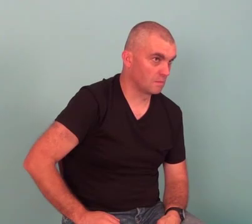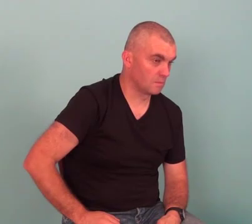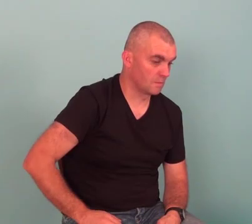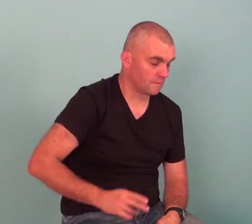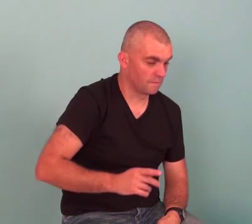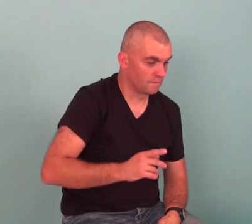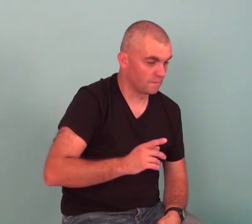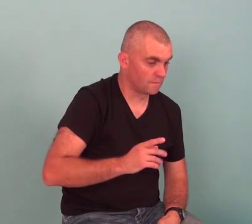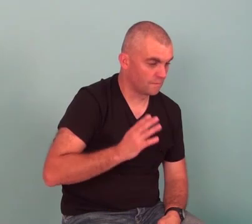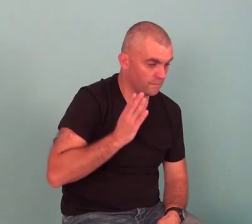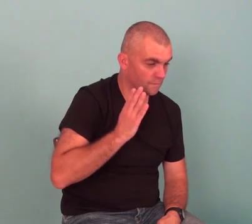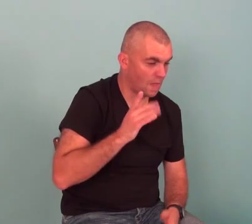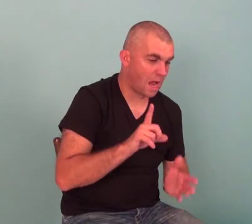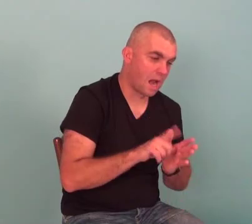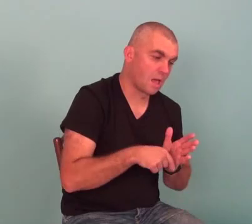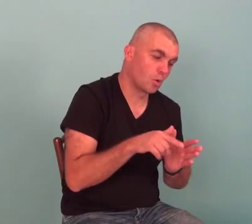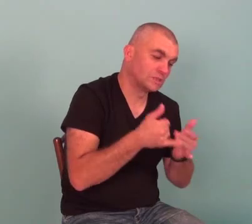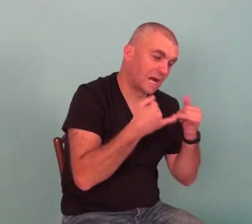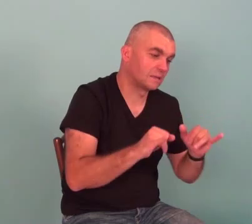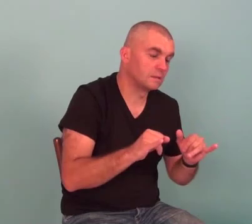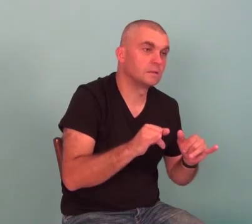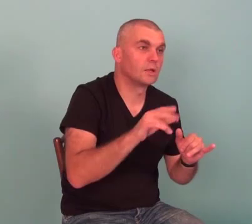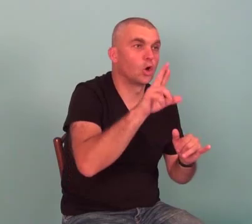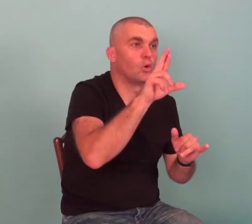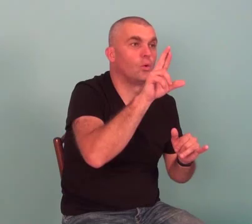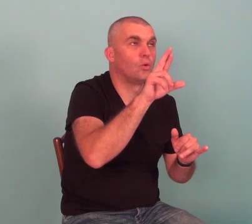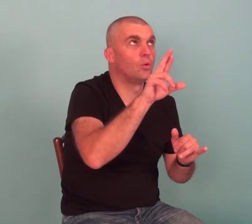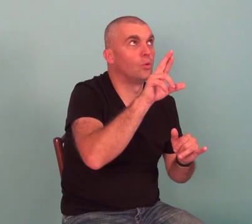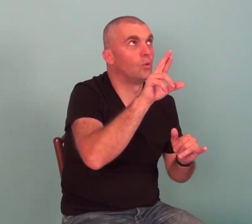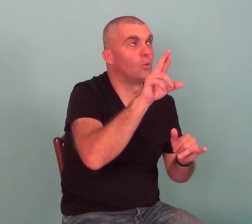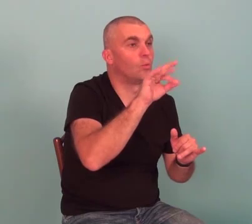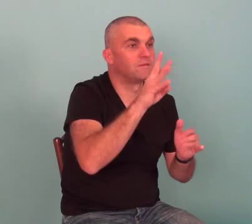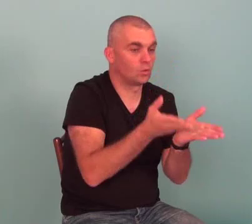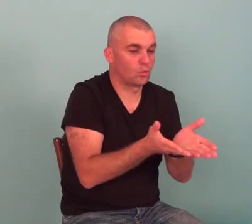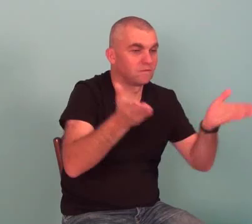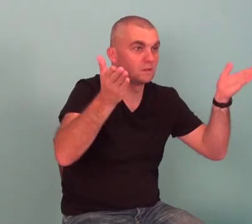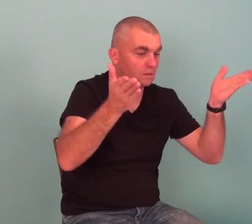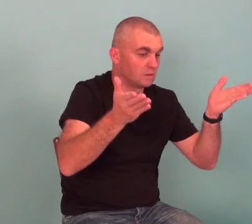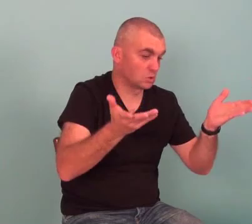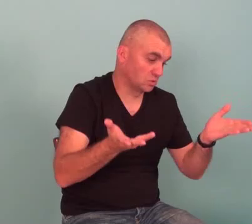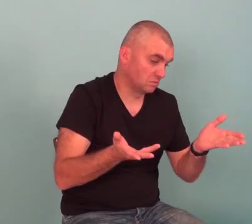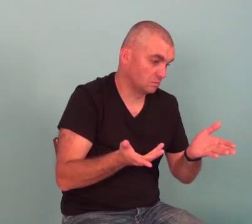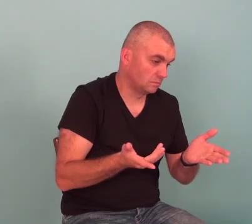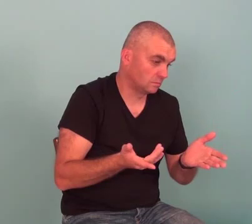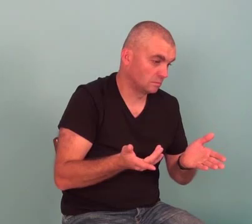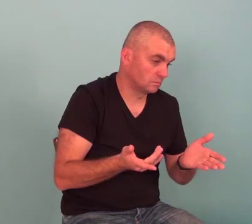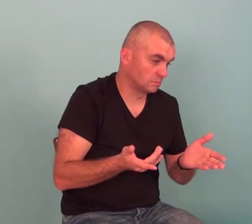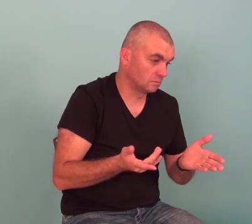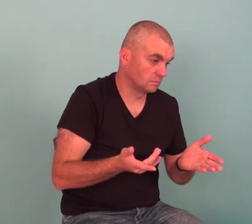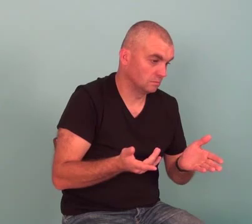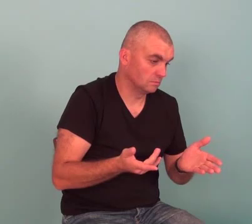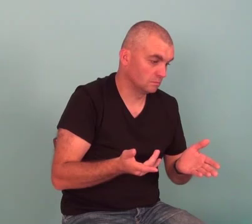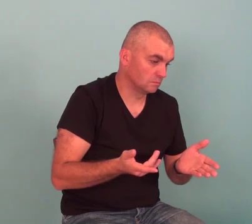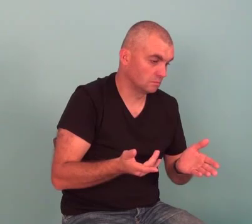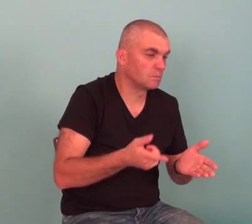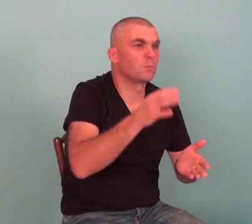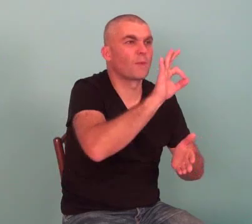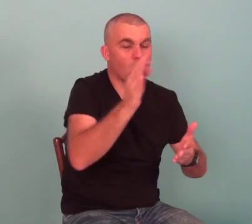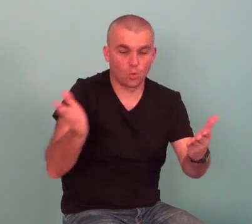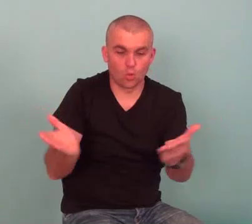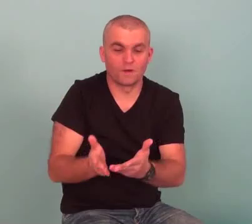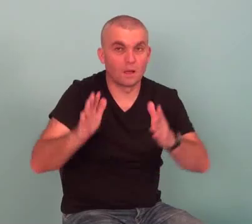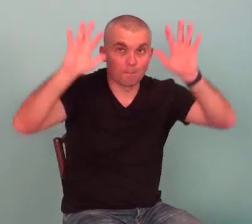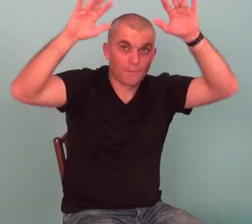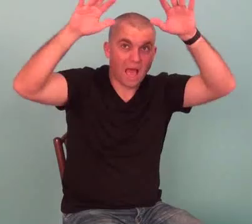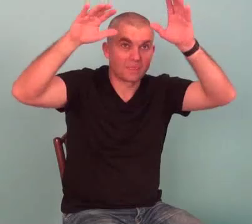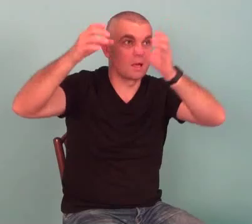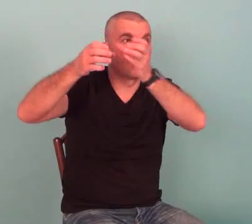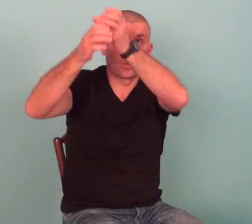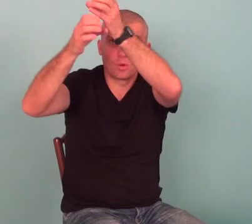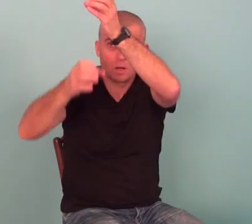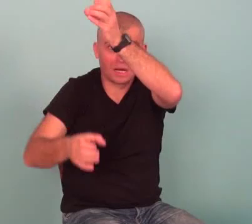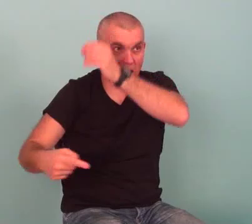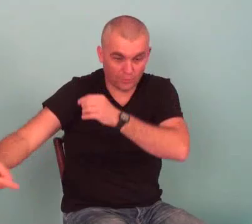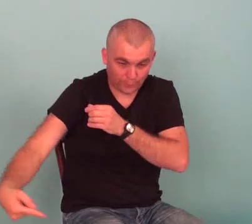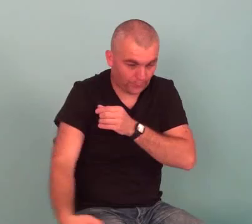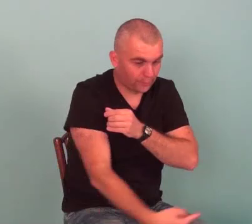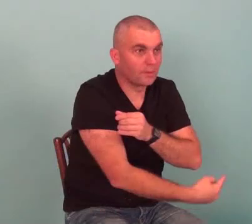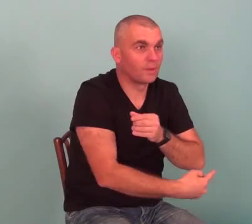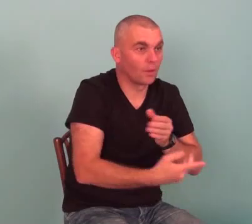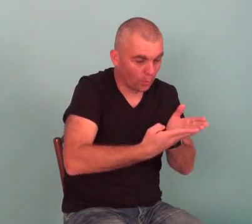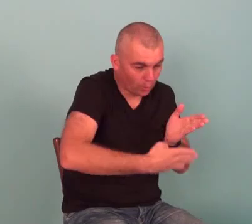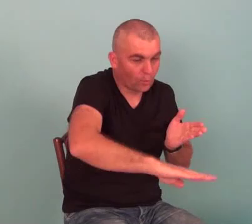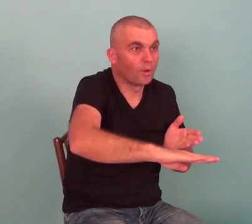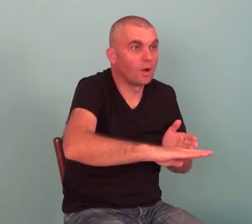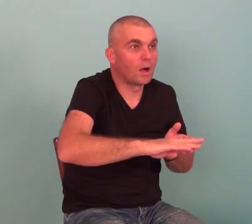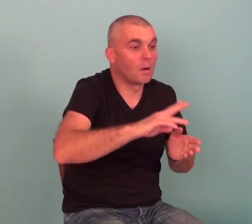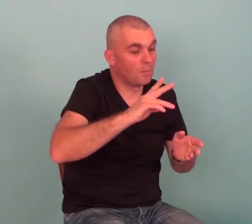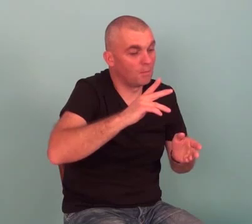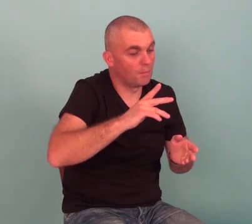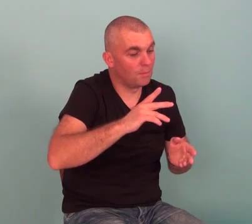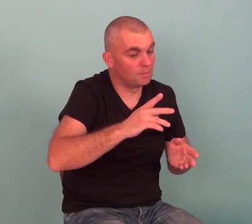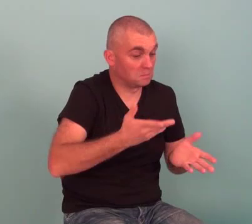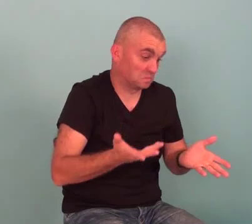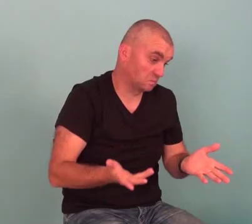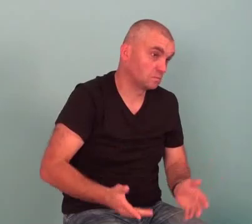Wiem, ale to może być rów, jak deszcz pada, to z dachu płynie woda w rynnie i potem woda trafia do rowu.